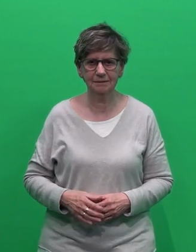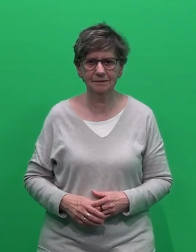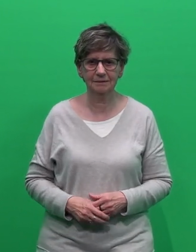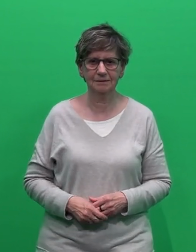Sí.